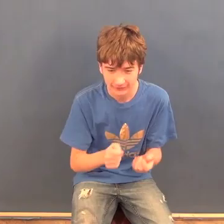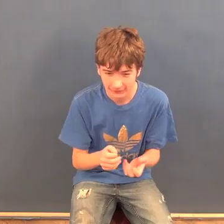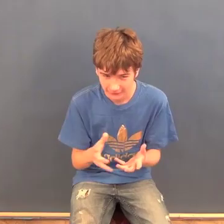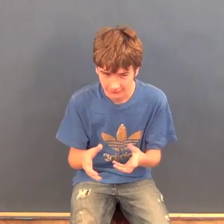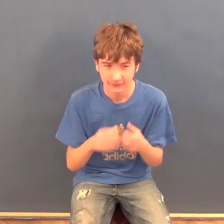Bierze psa.